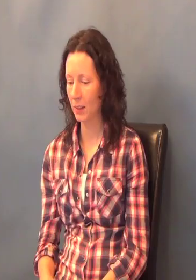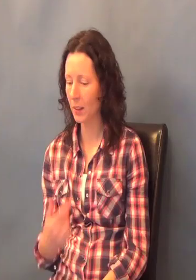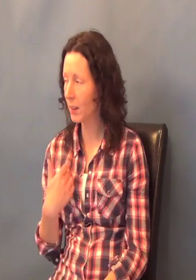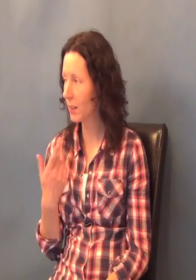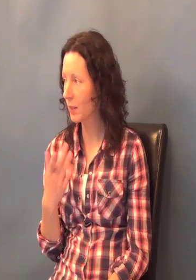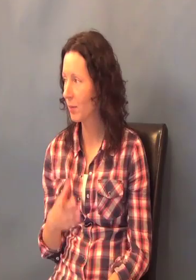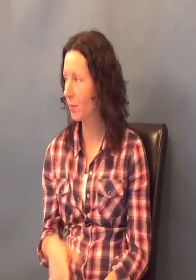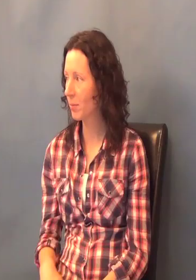Nie widzę.